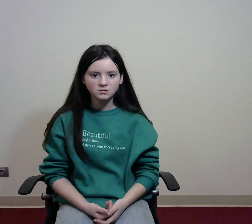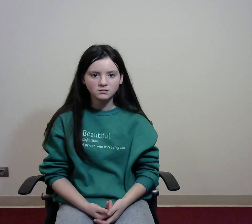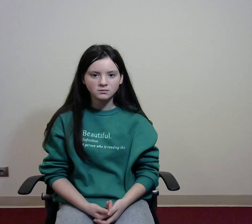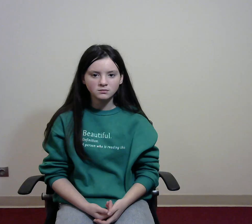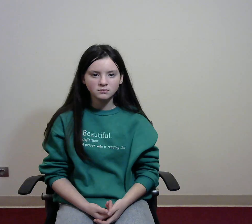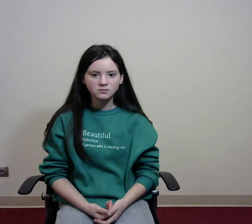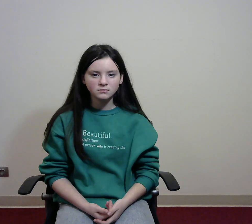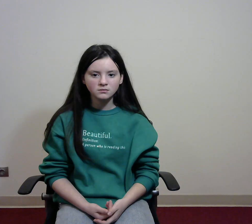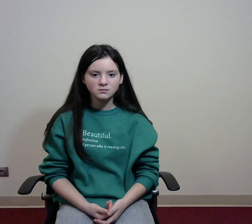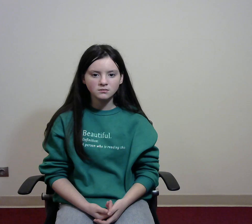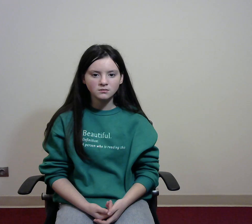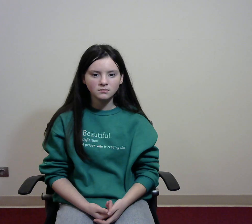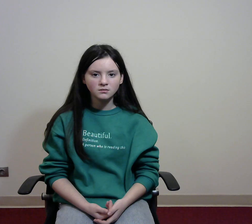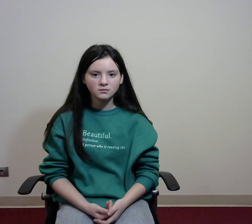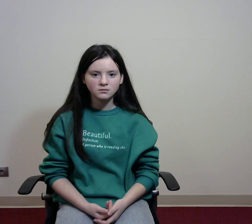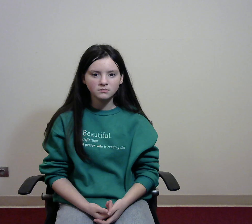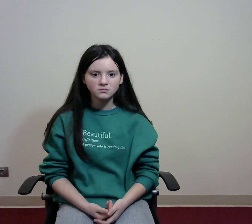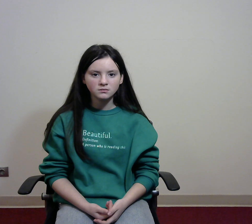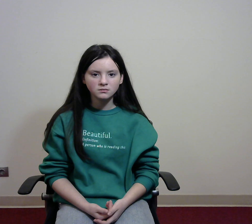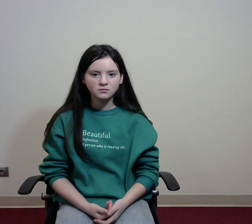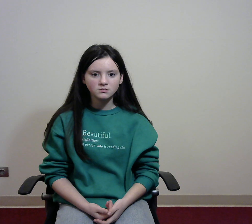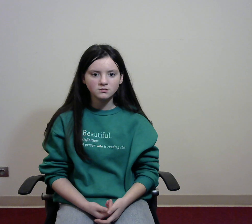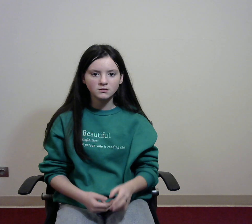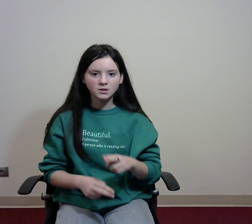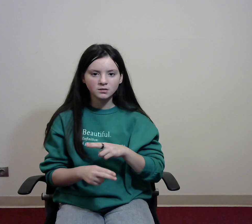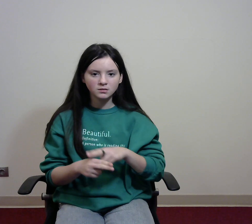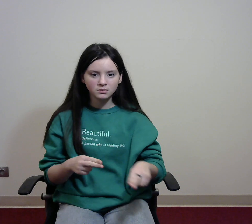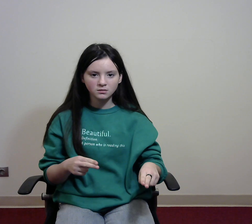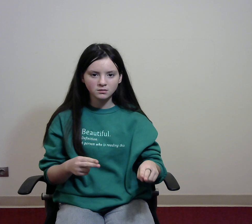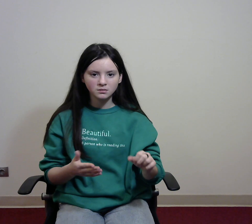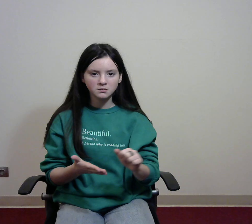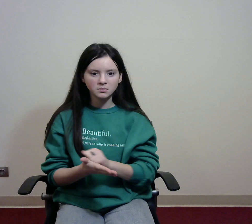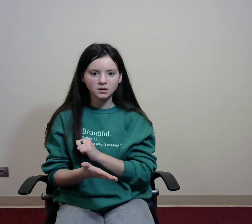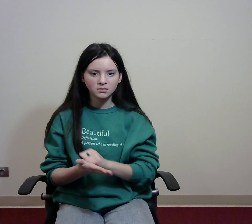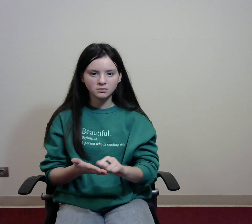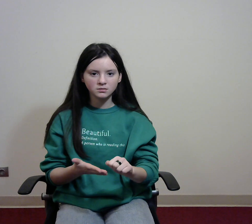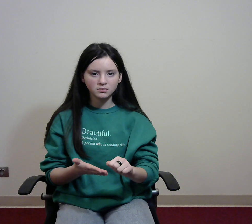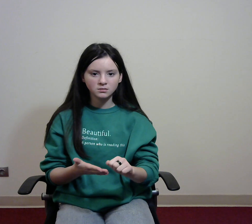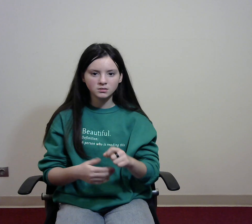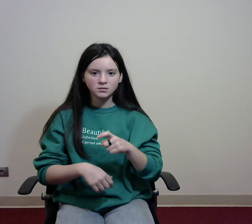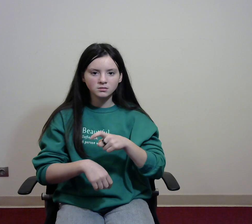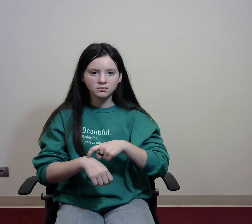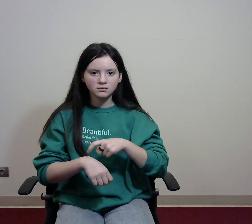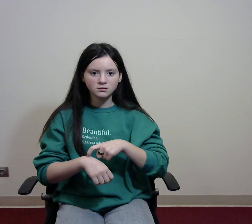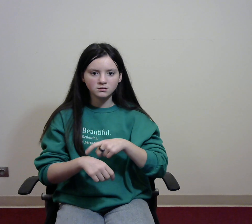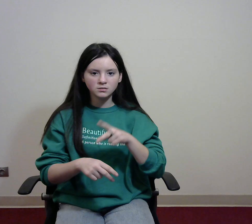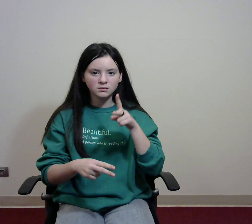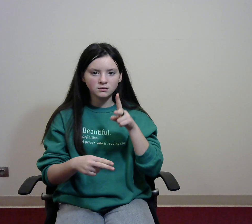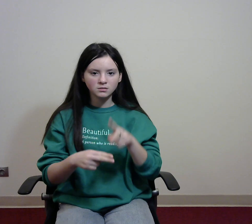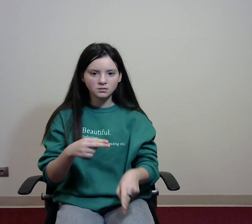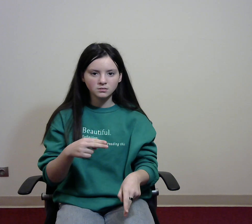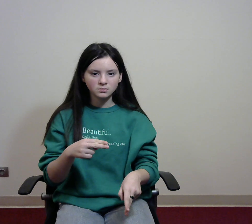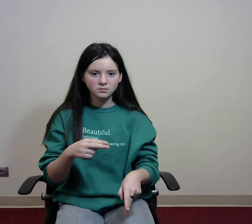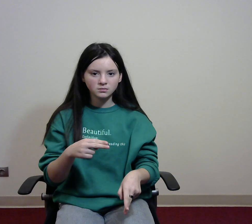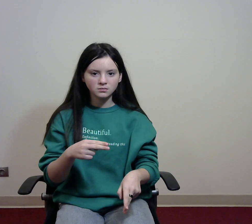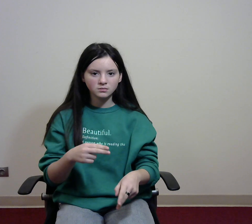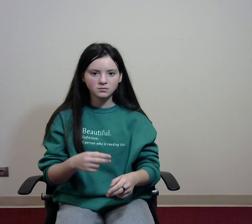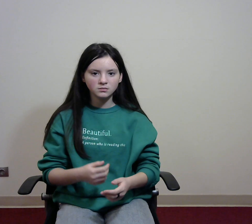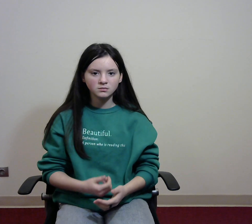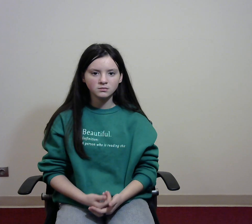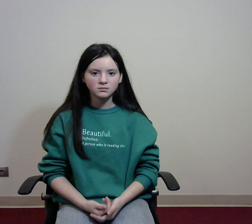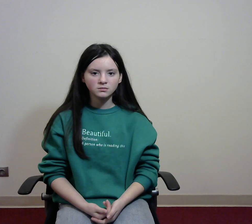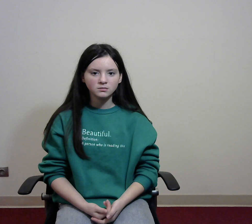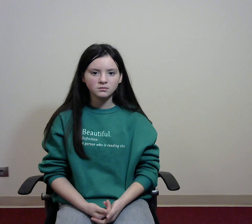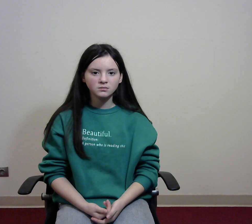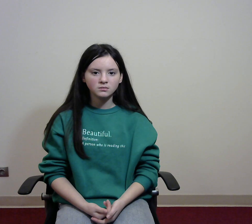İtmiş sənədin vaxtı bitib